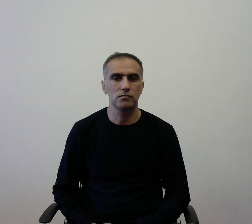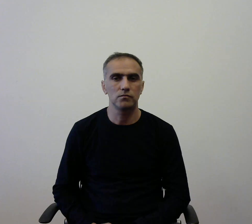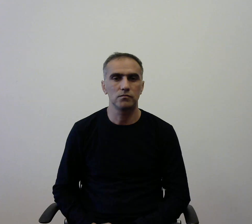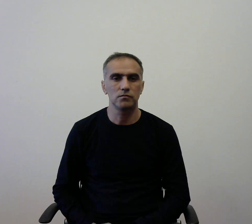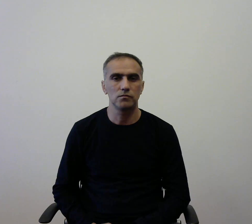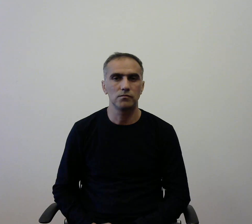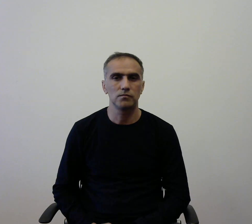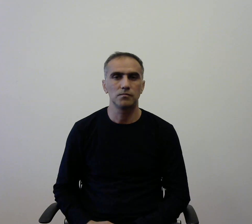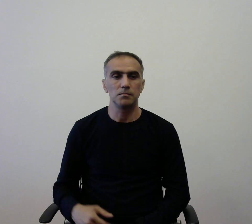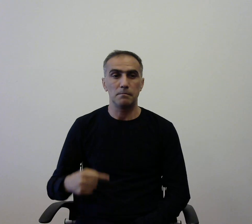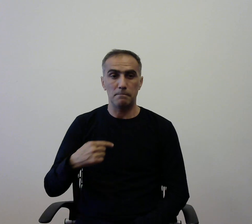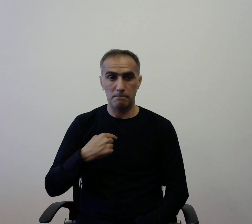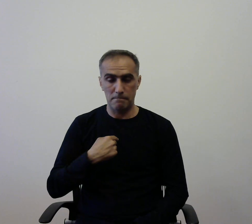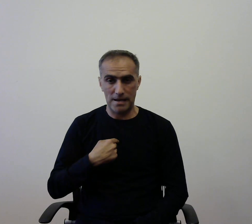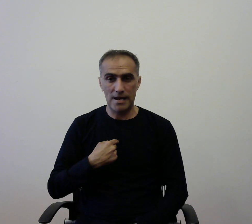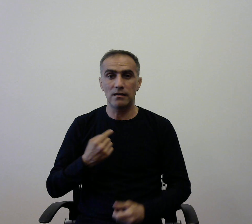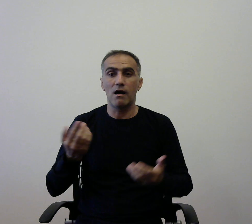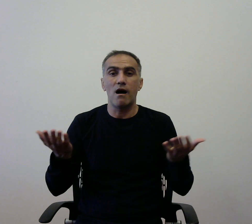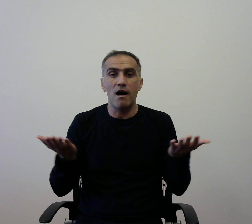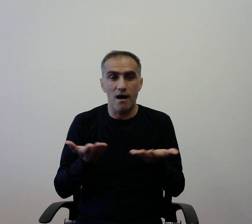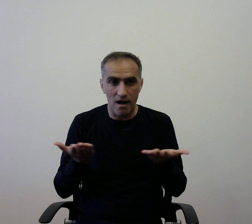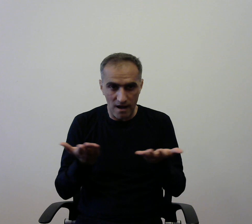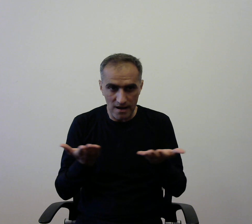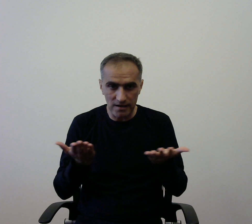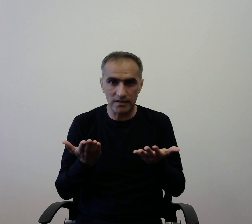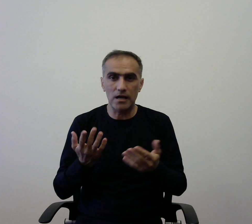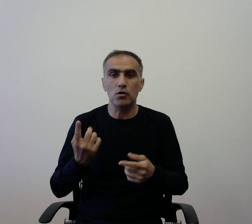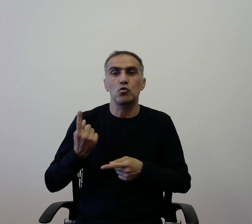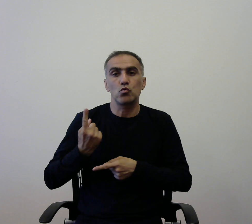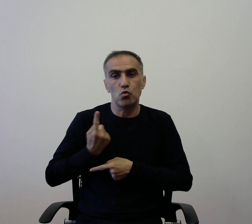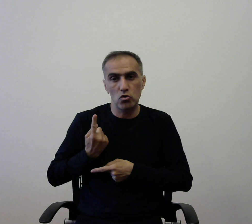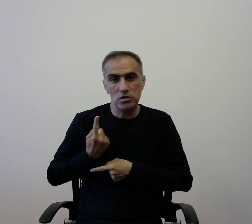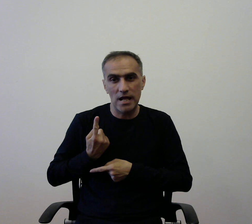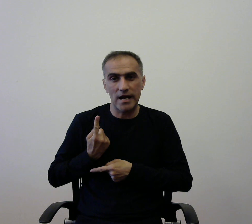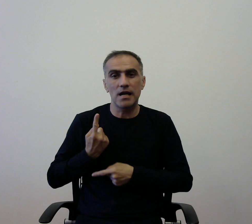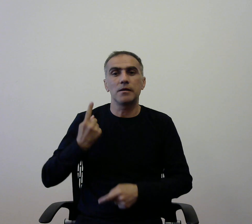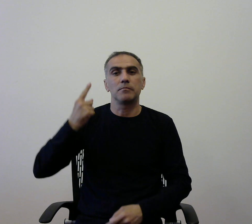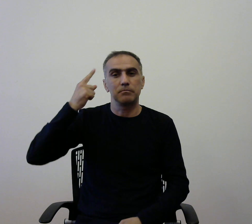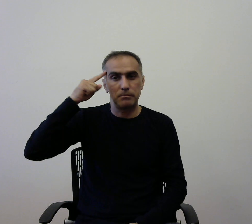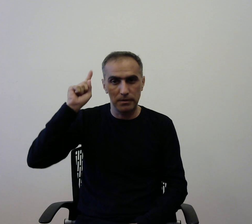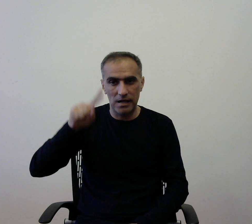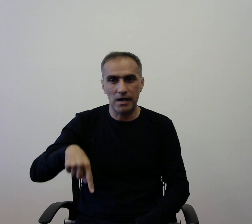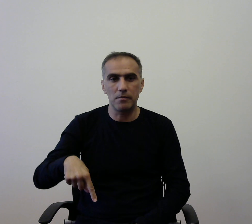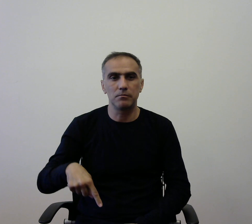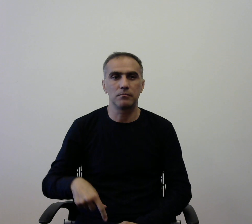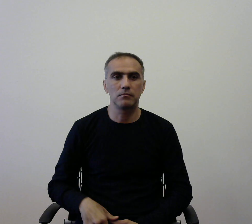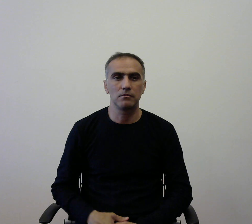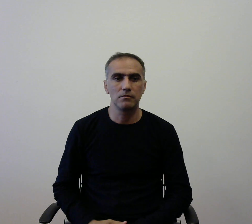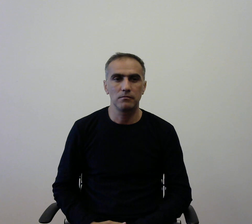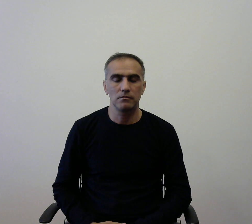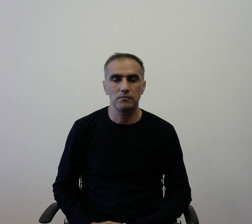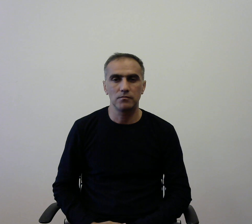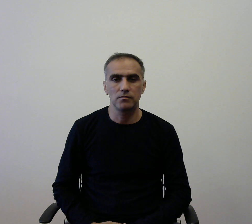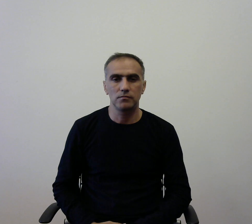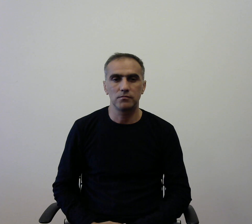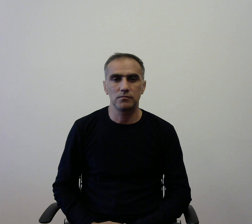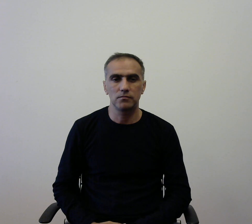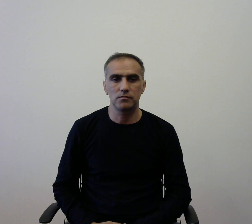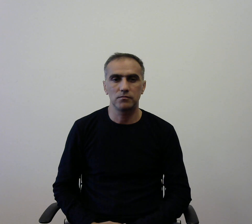Mən harda gözləyə bilərəm?